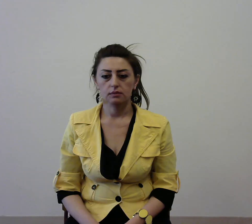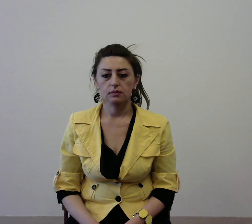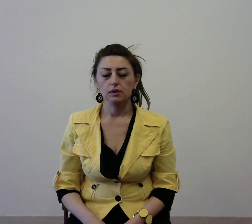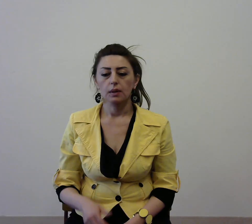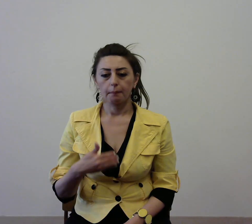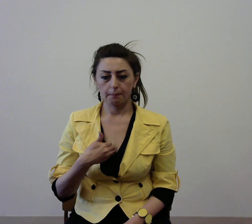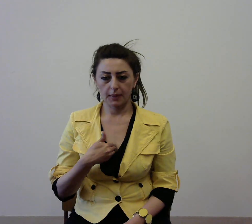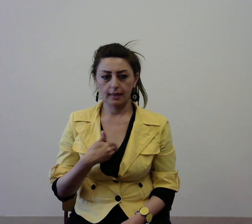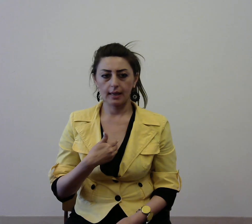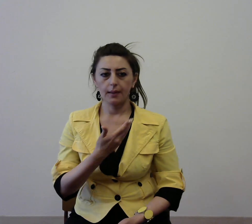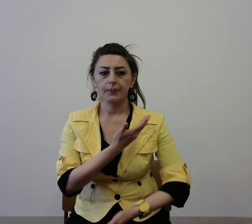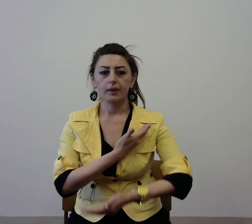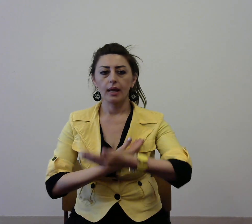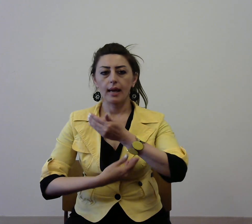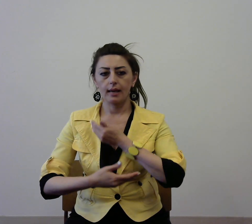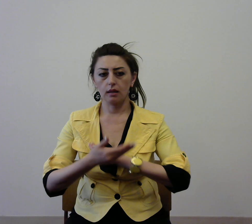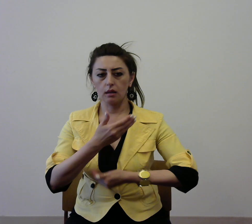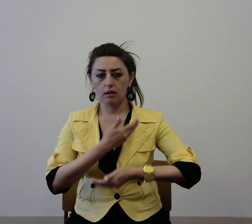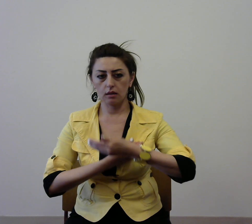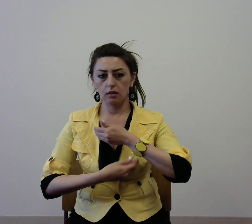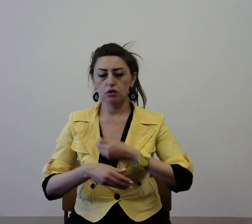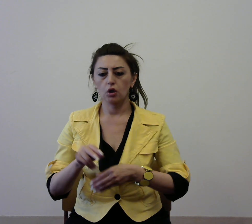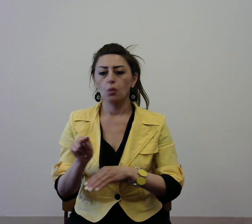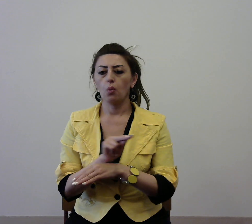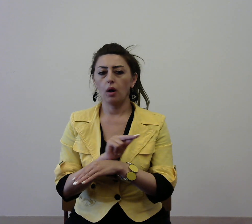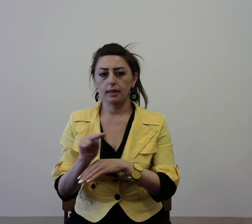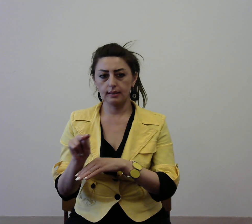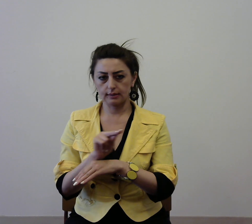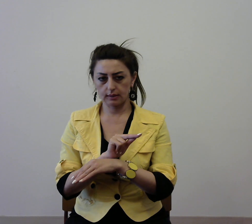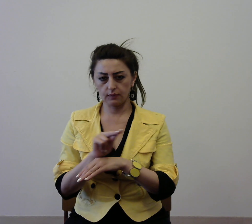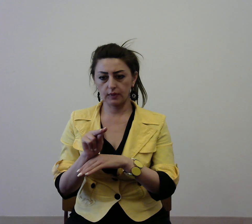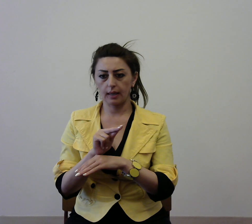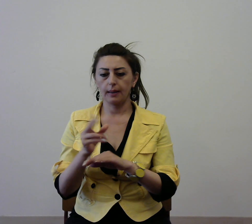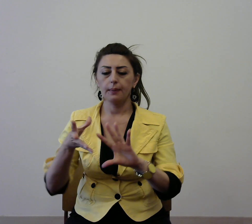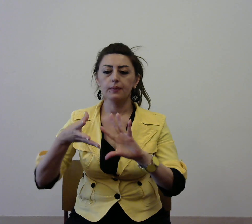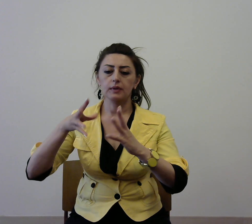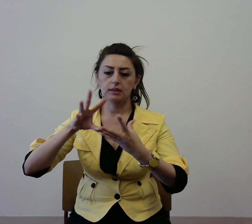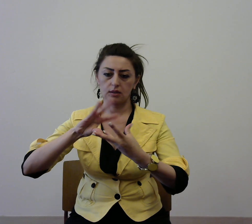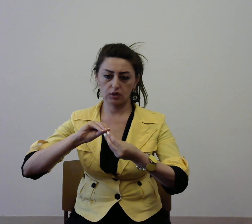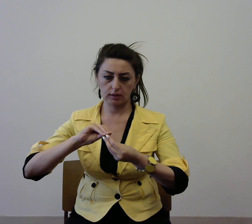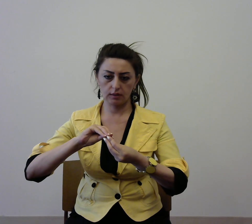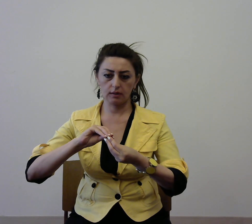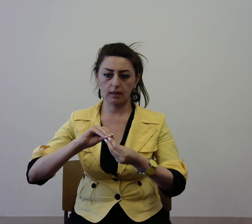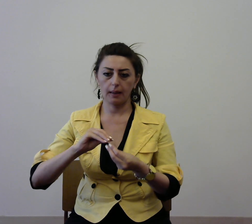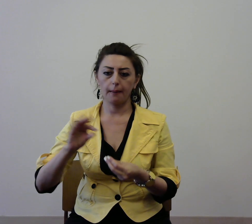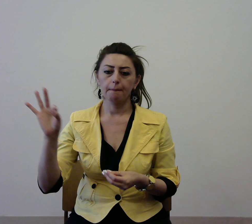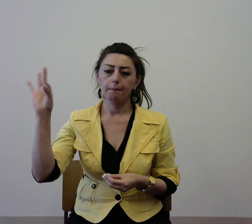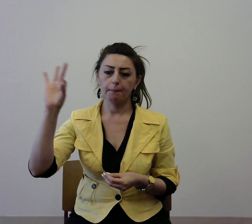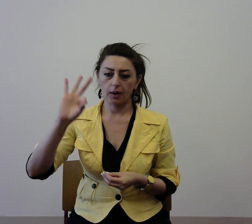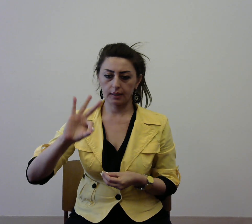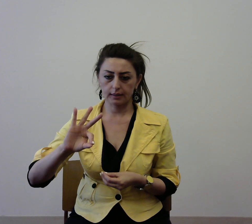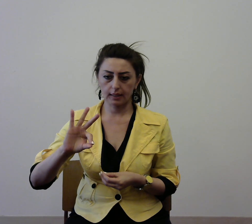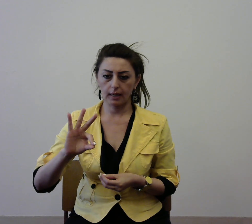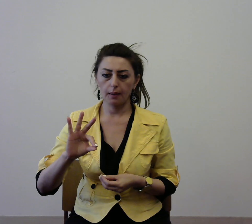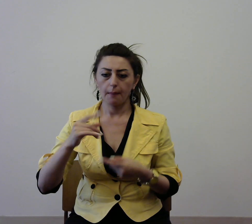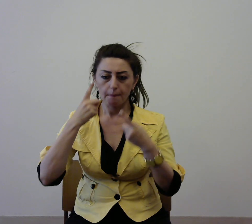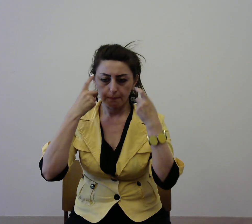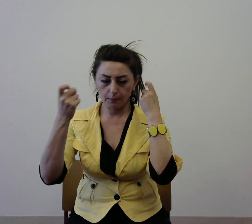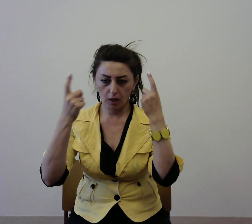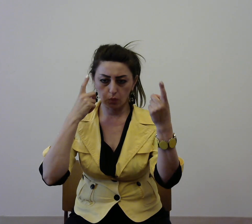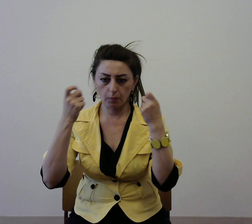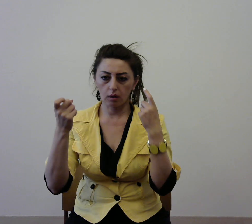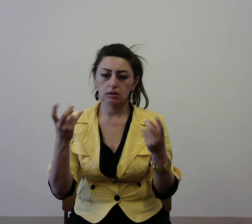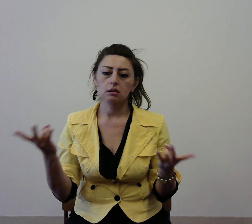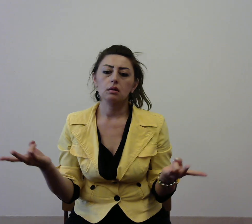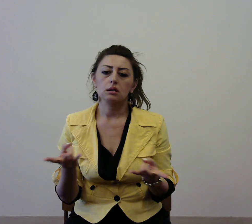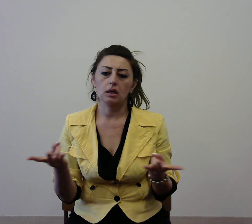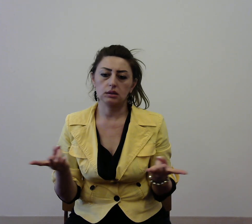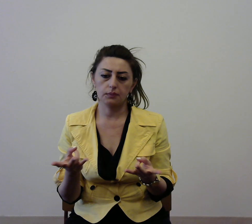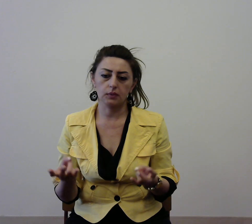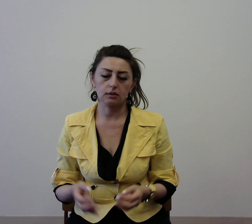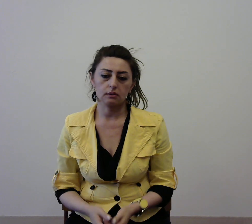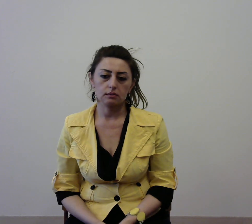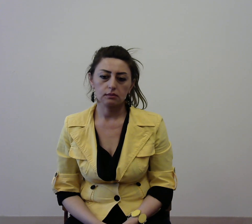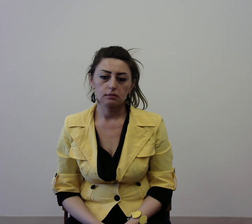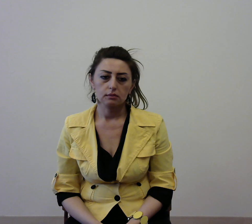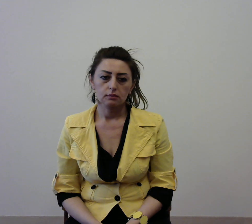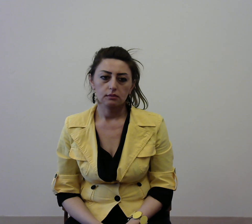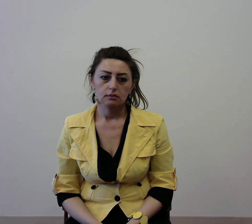Mənə əlillik müayinəsinin nəticəsi barədə məlumat lazımdır